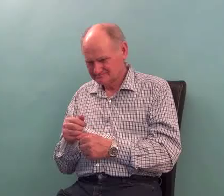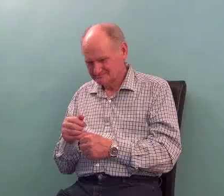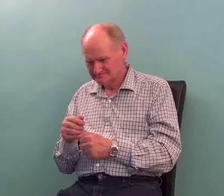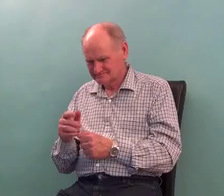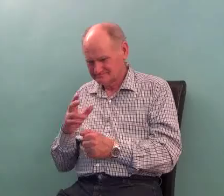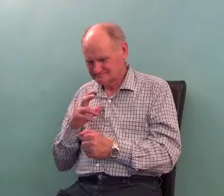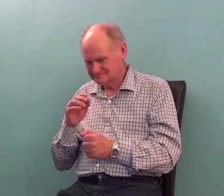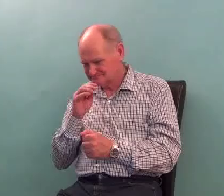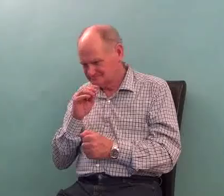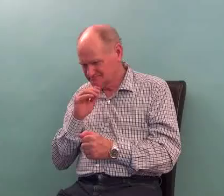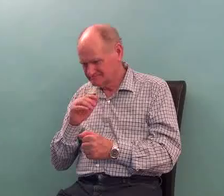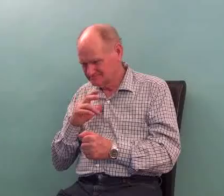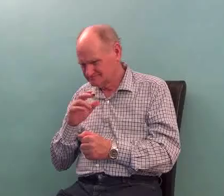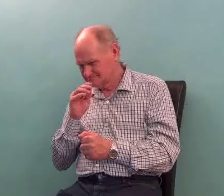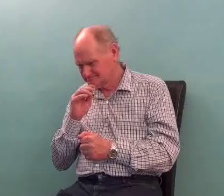Urlop nad morzem.